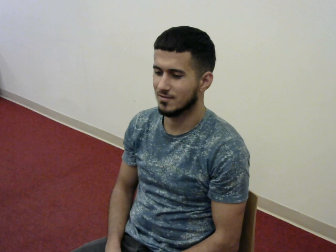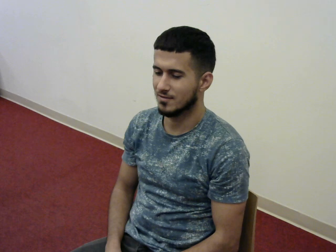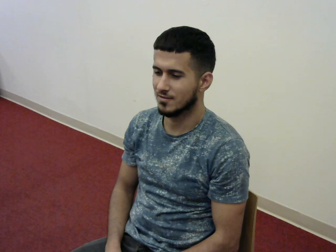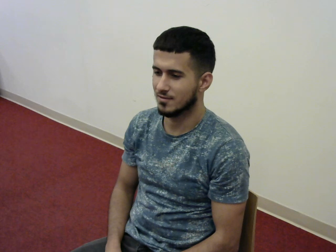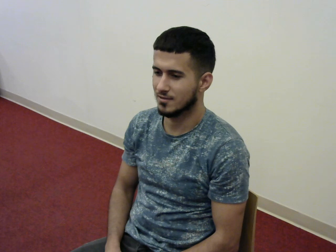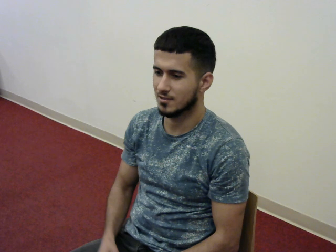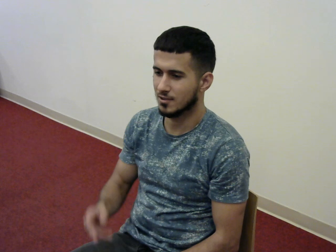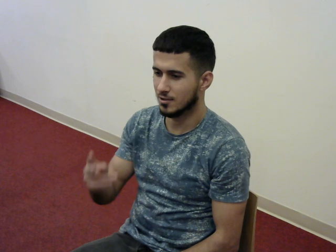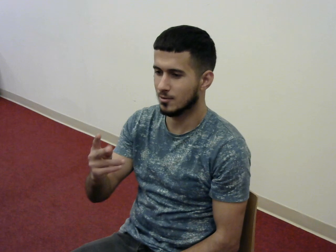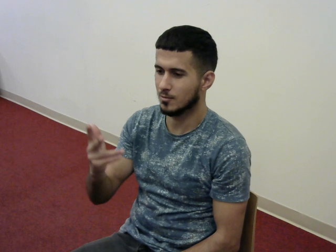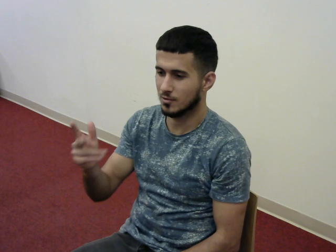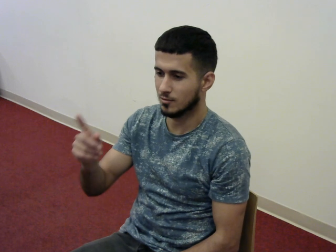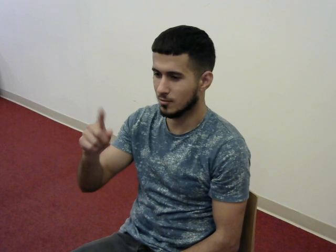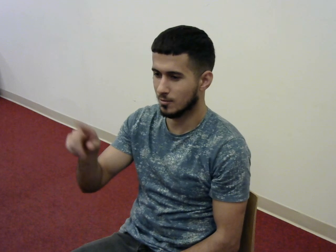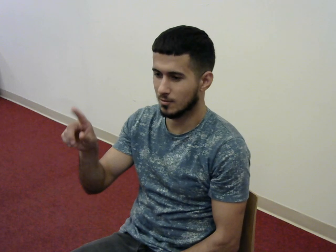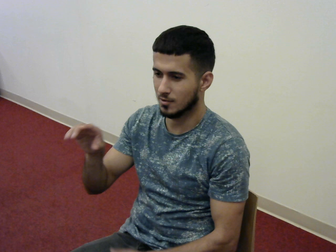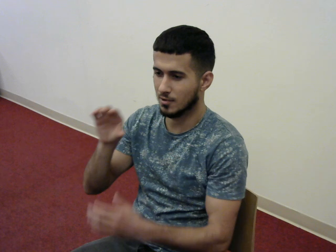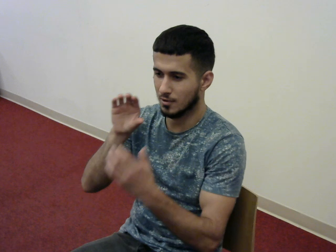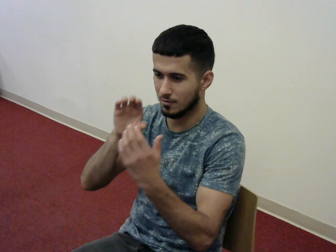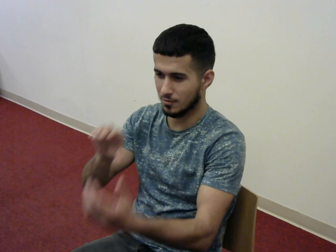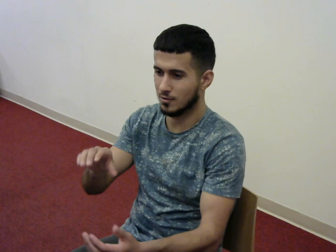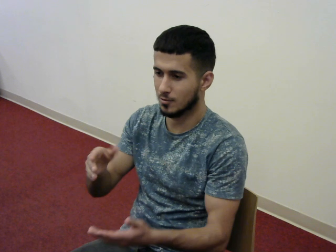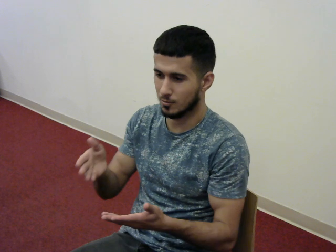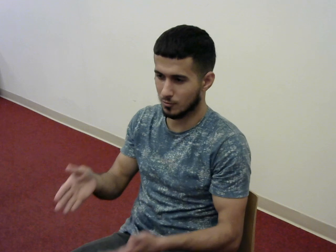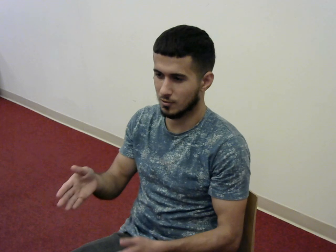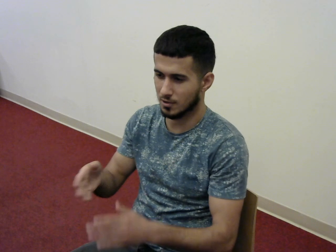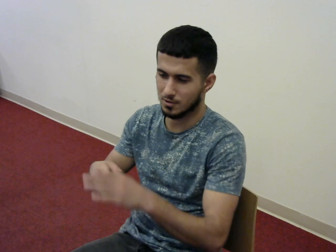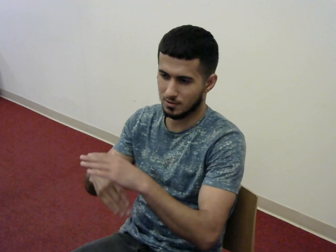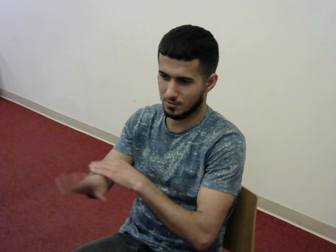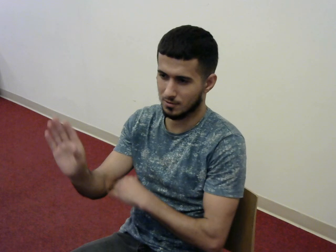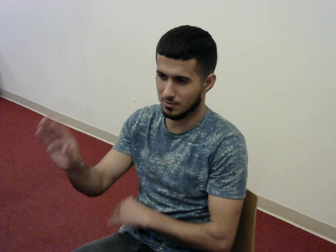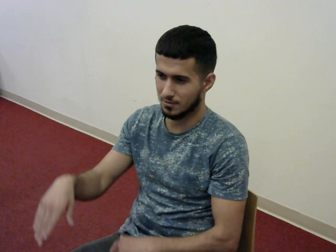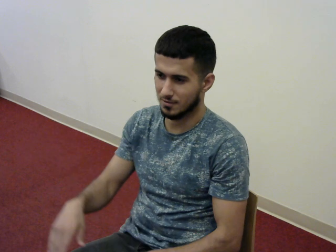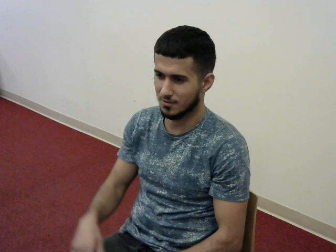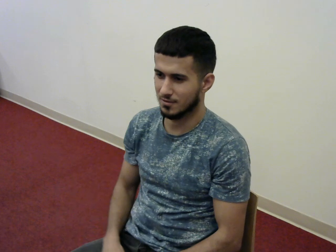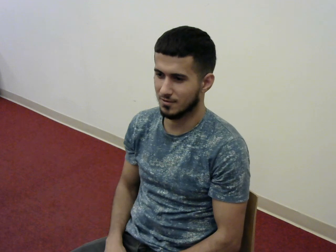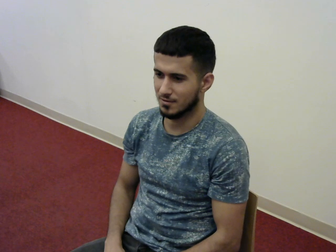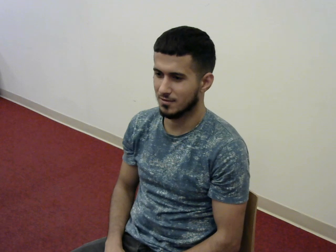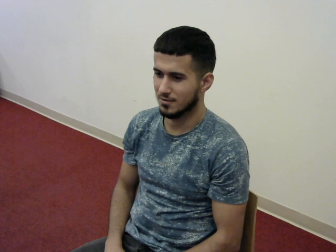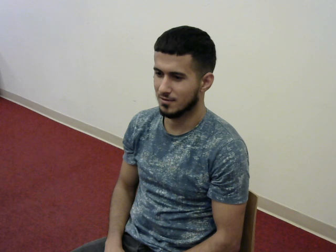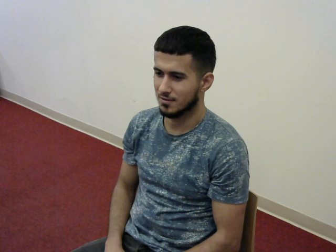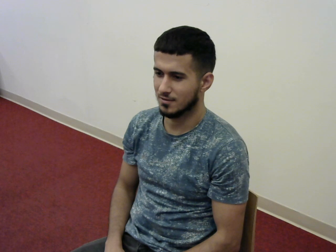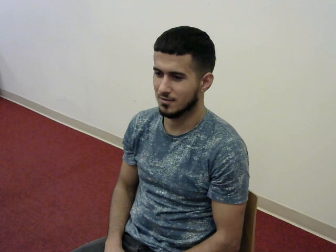23 saylı avtobus burdan keçir?